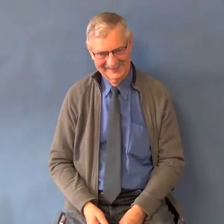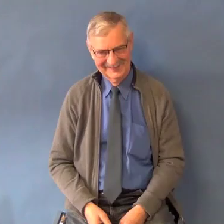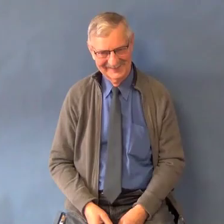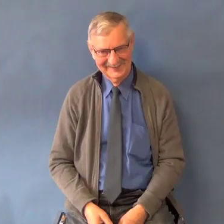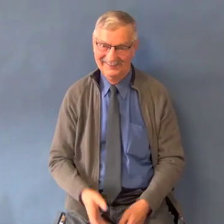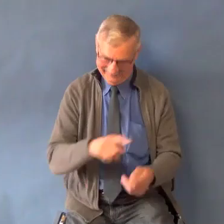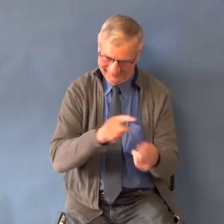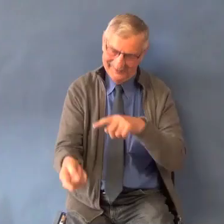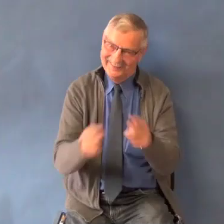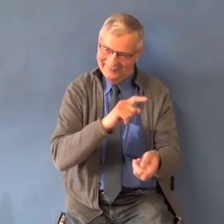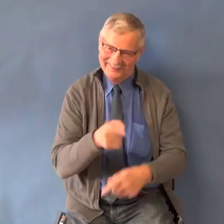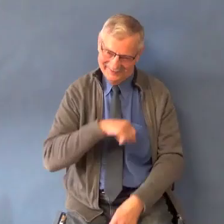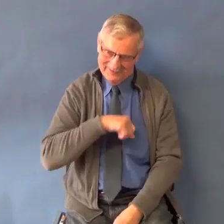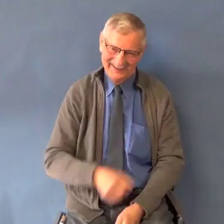Albo to albo to, fajne.